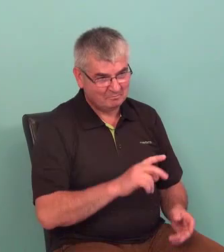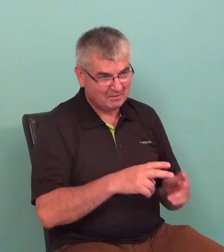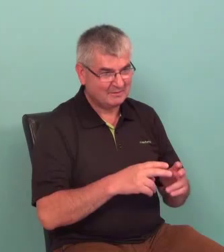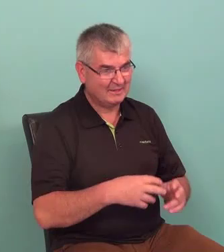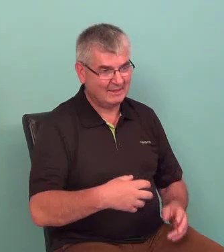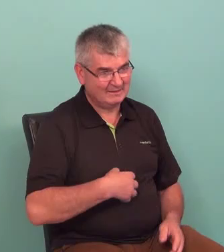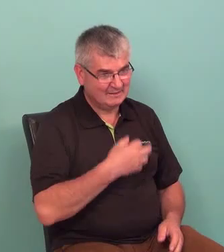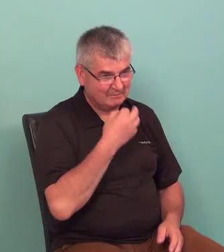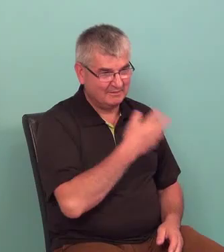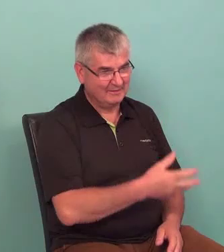Skontaktuj się z dyrektorem, zapytaj.